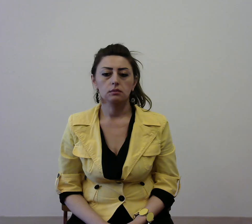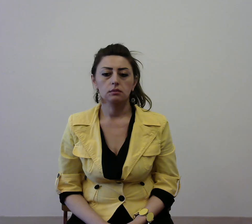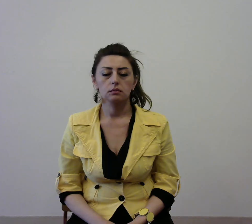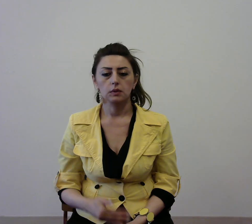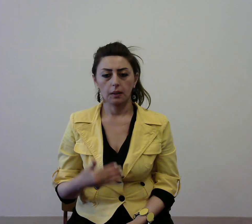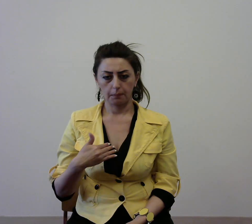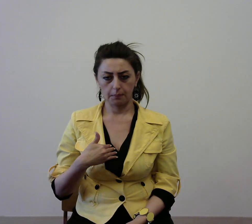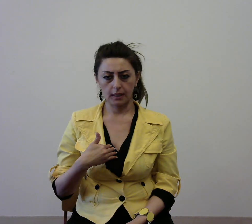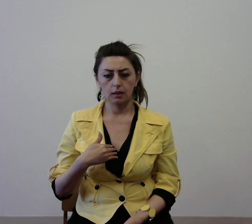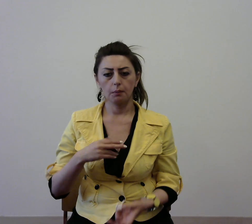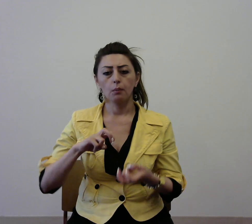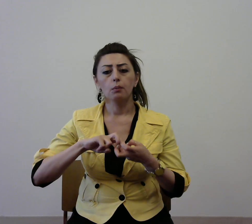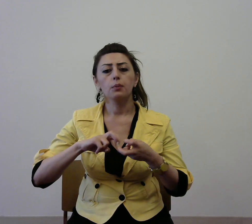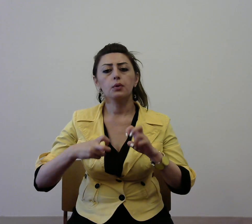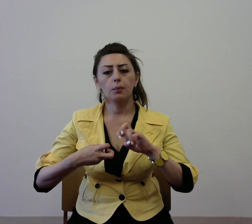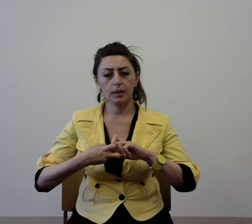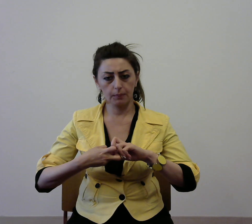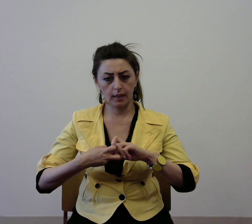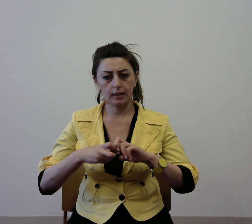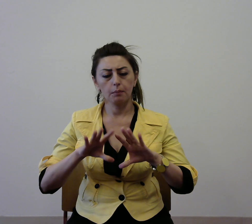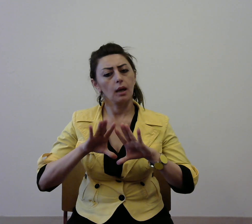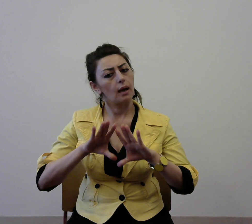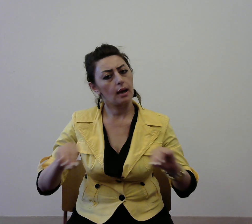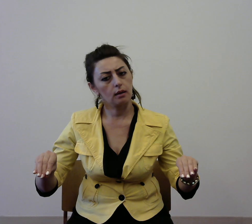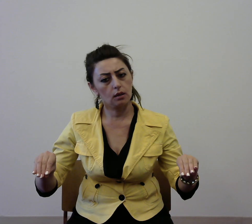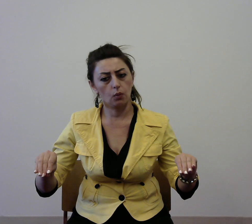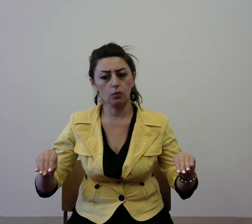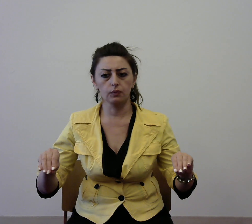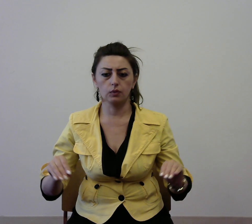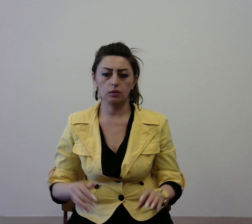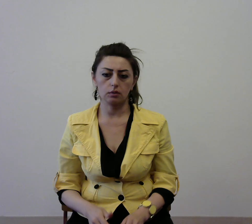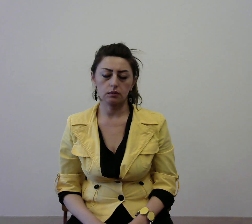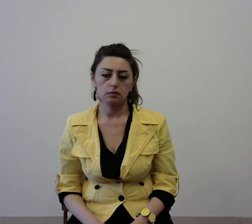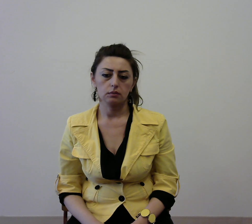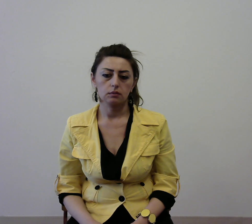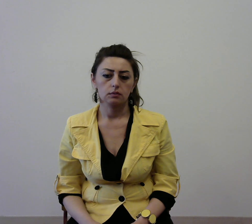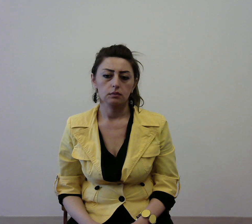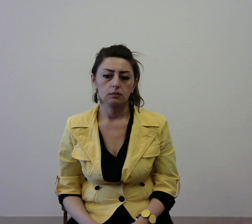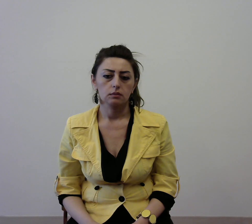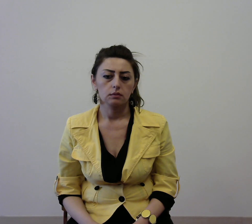Mənim problemim həll olundu